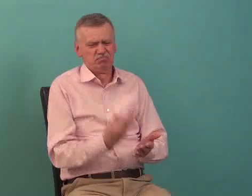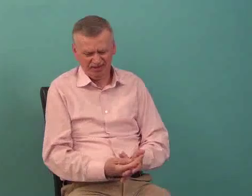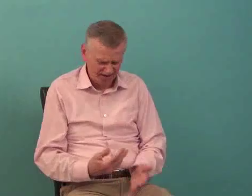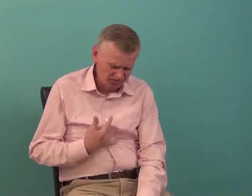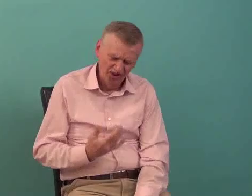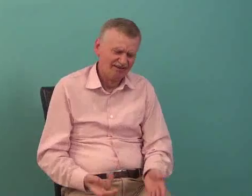Wstaje.